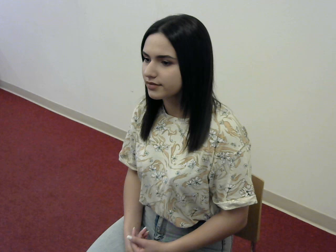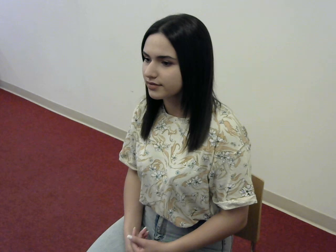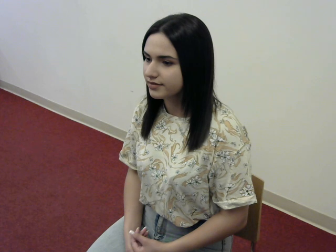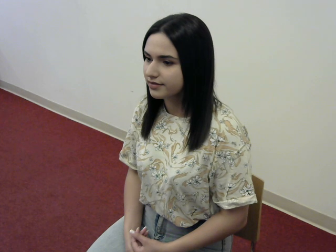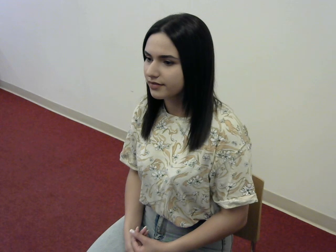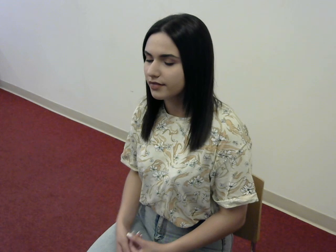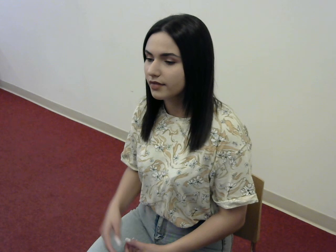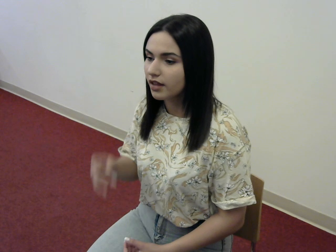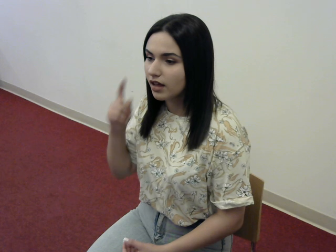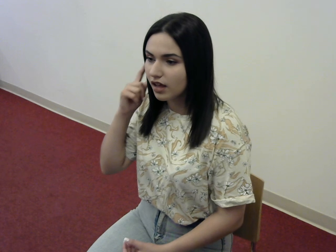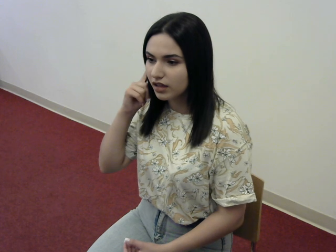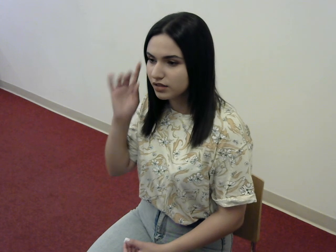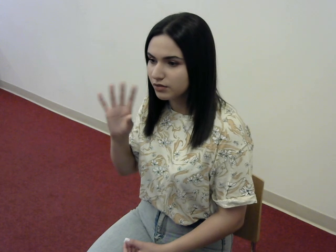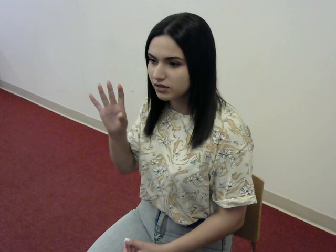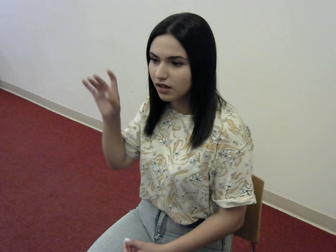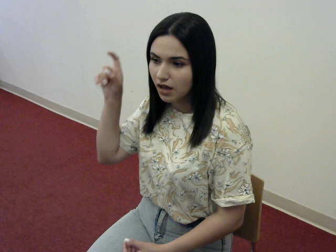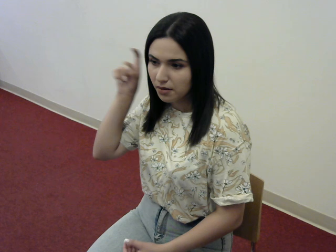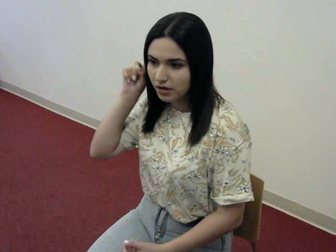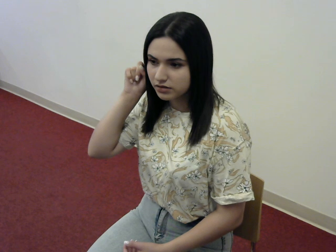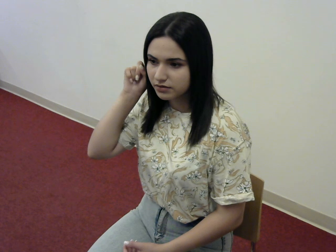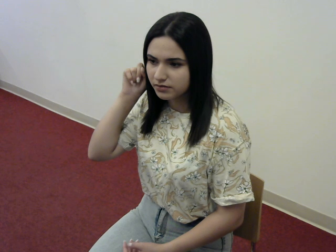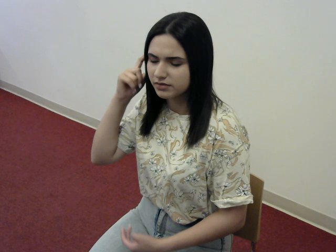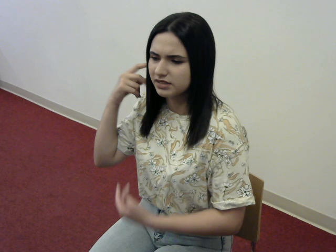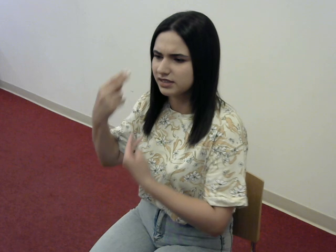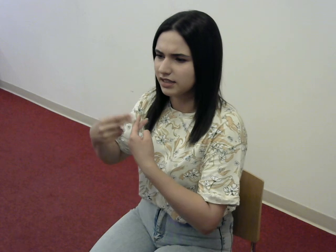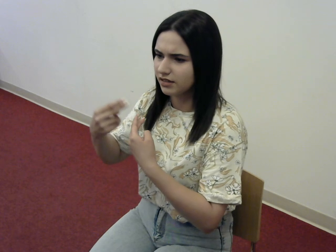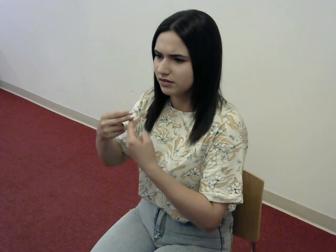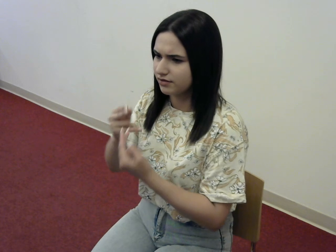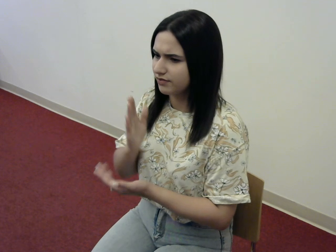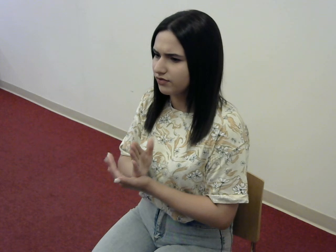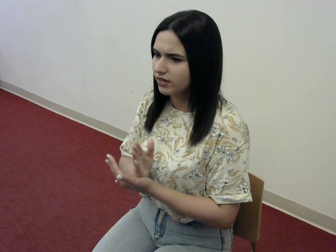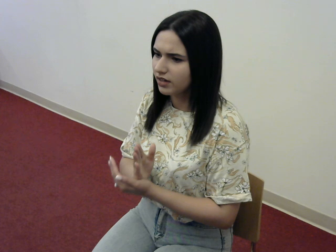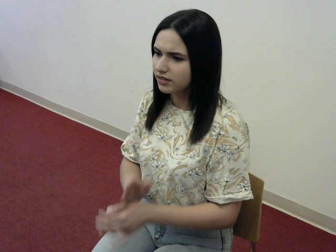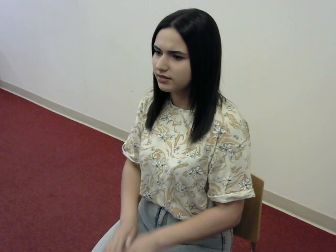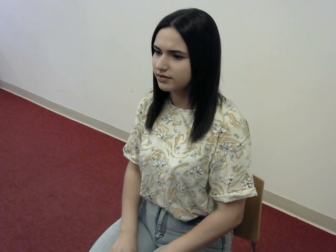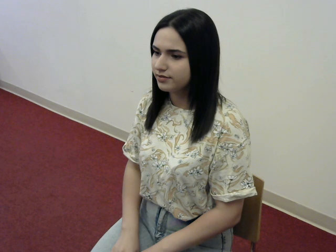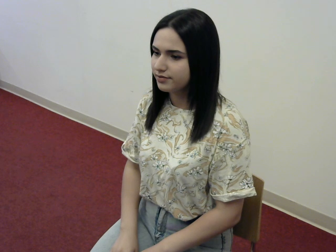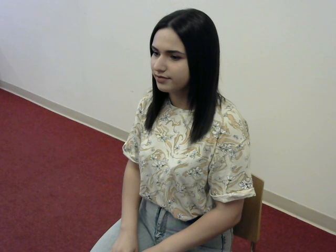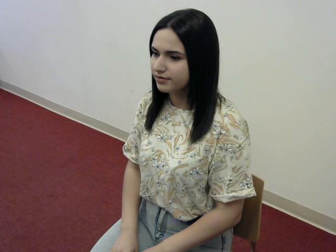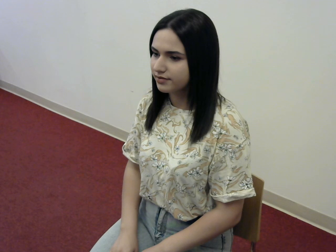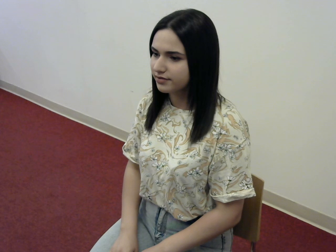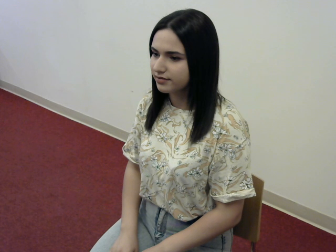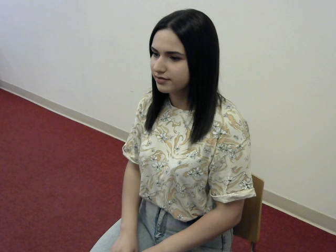Eşitmə aparatımın nasazlığı var